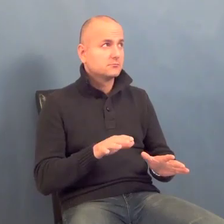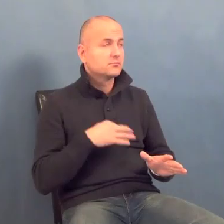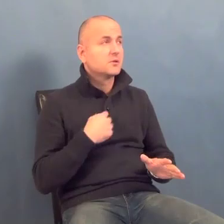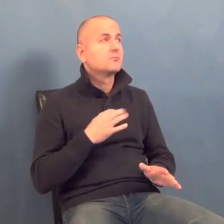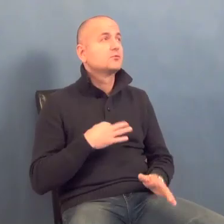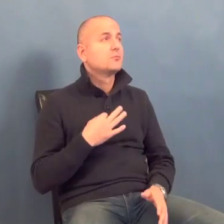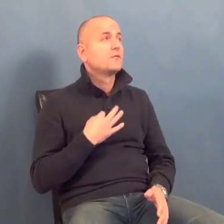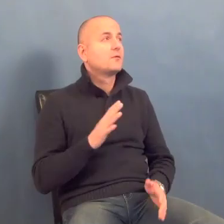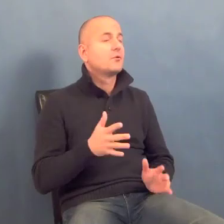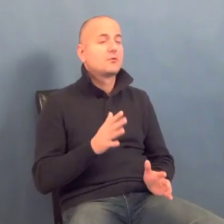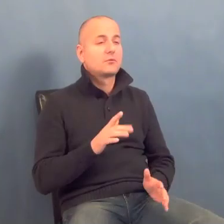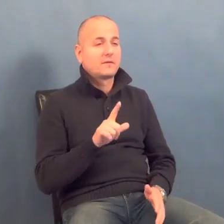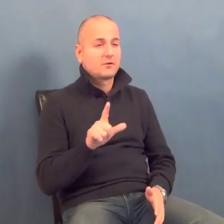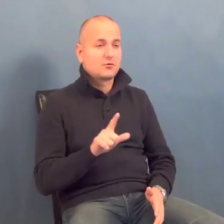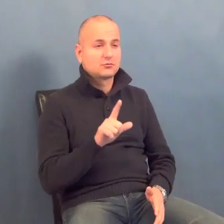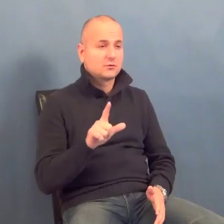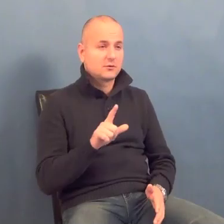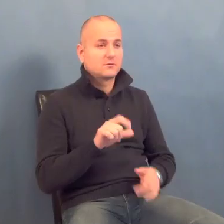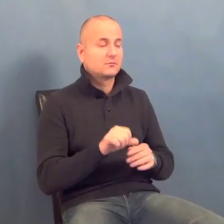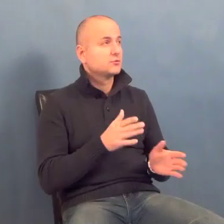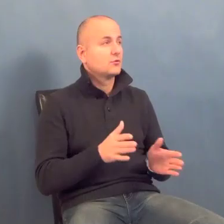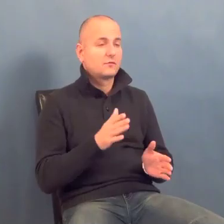Będę potrzebował około dwóch godzin na przygotowanie.